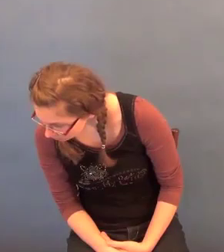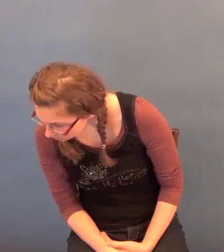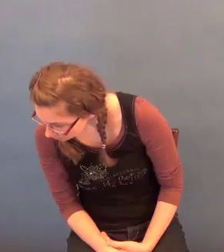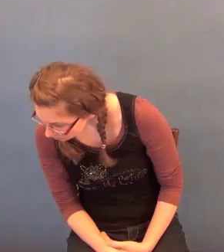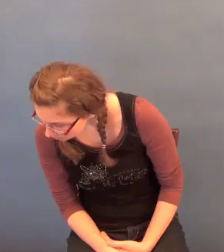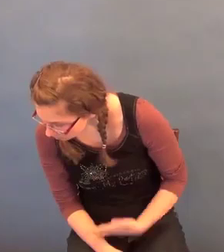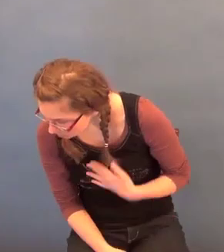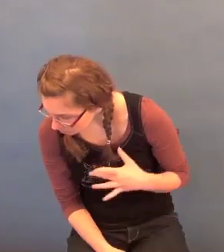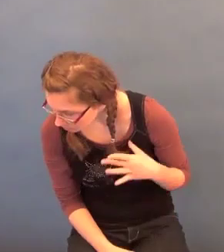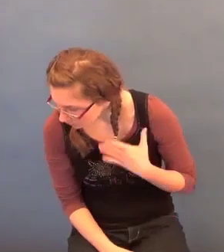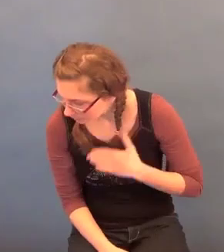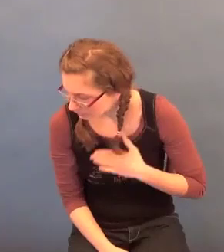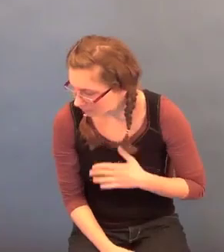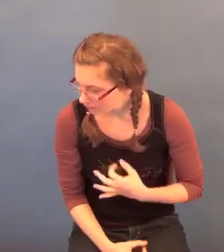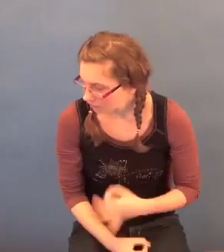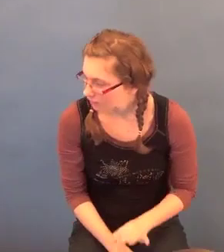Mam wolną sobotę.